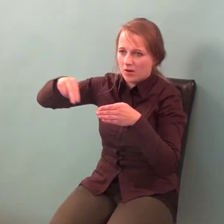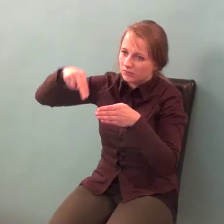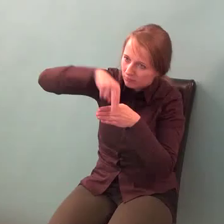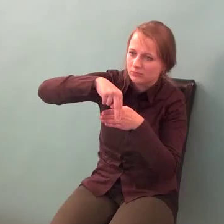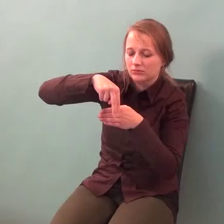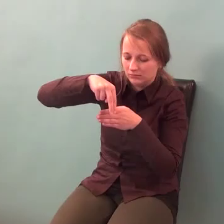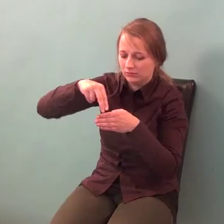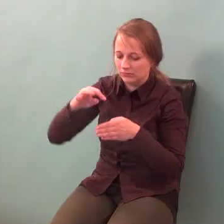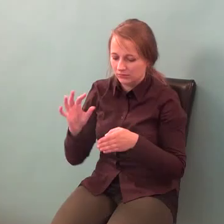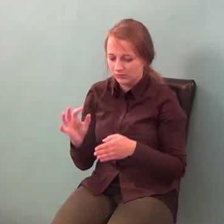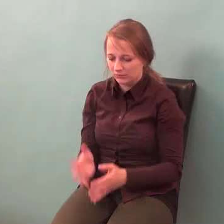Można stać przed tą strefą.